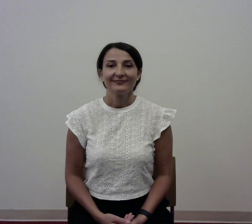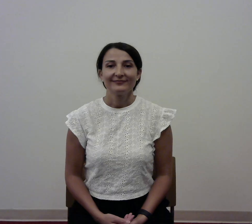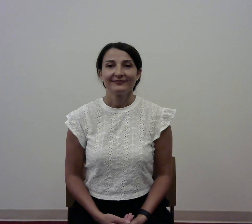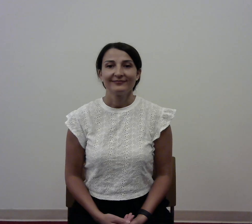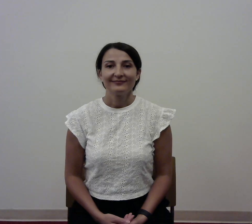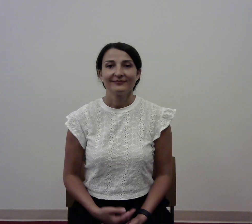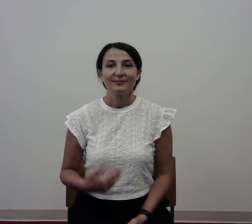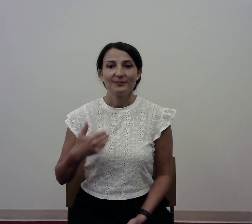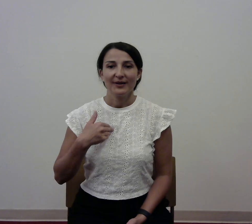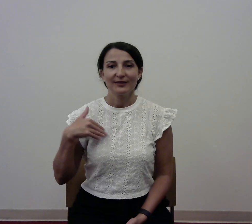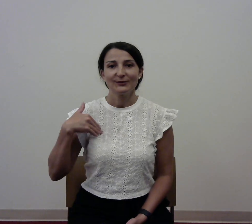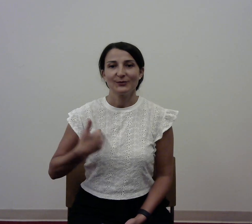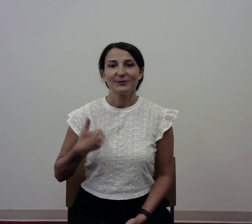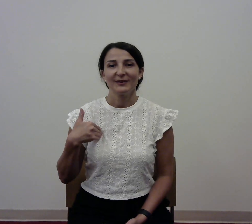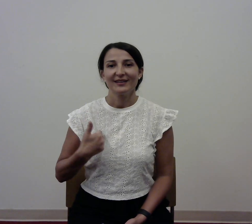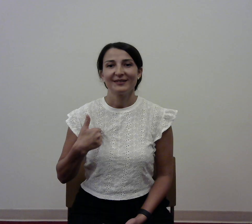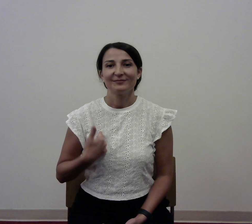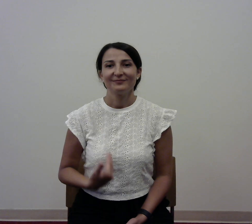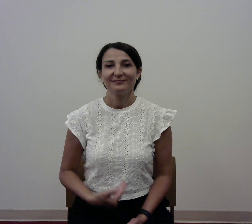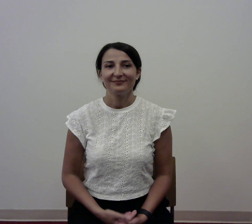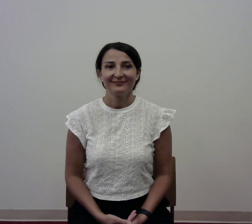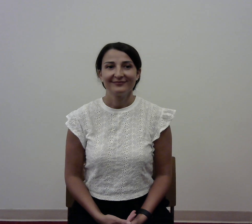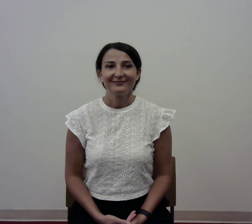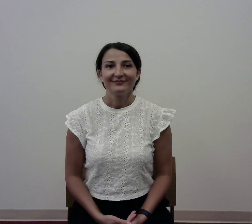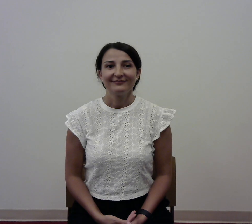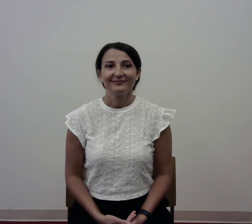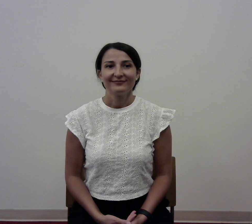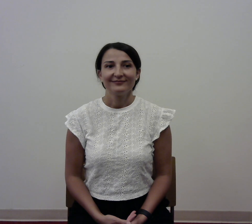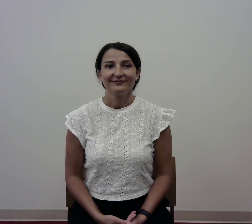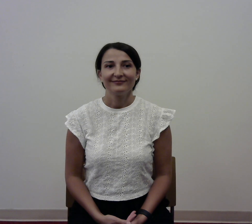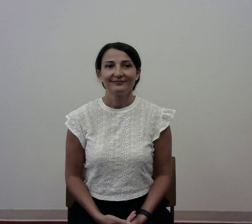Mən subayam